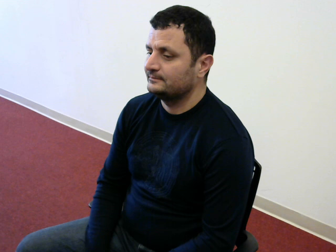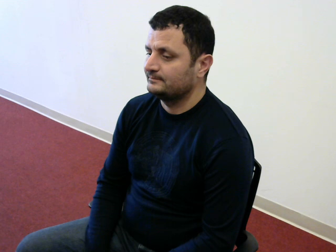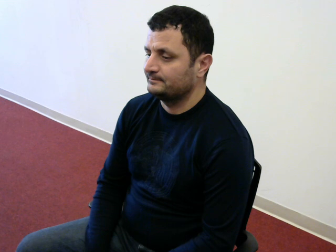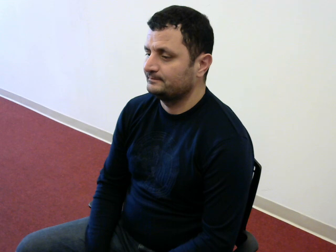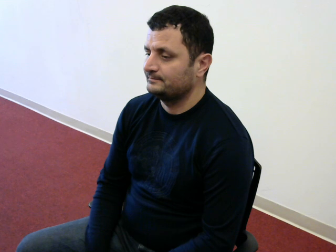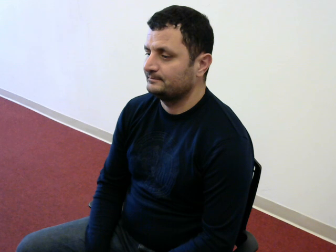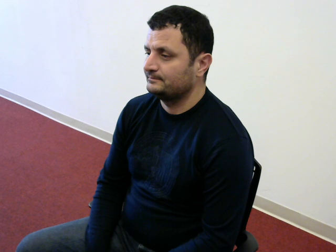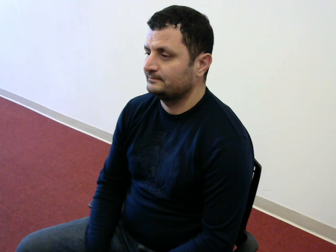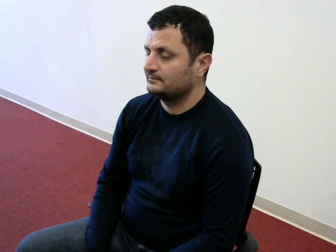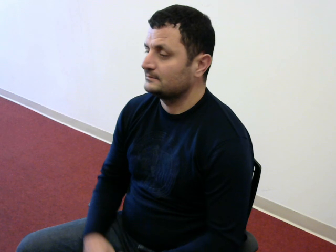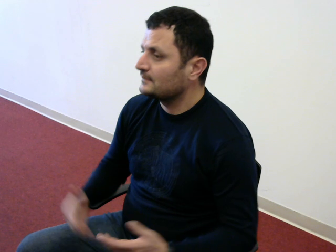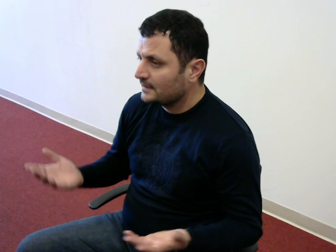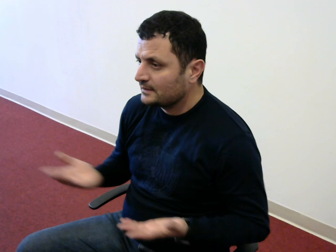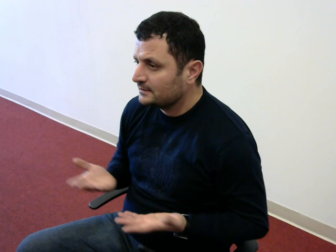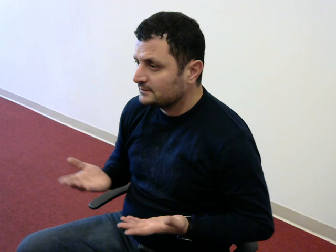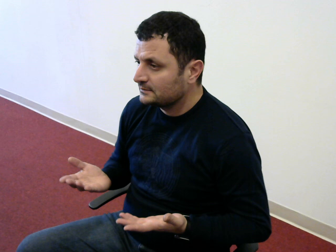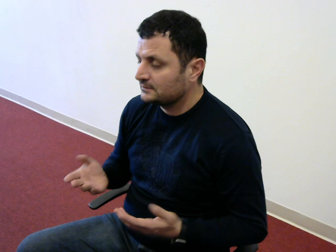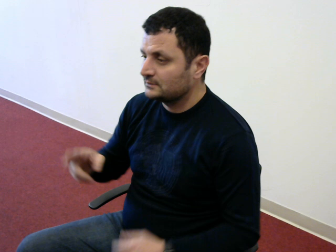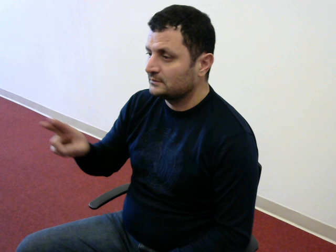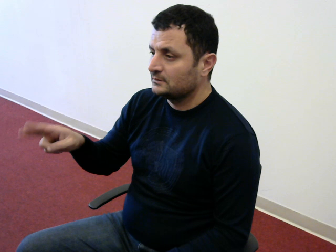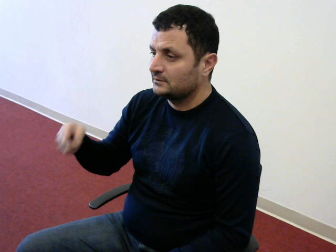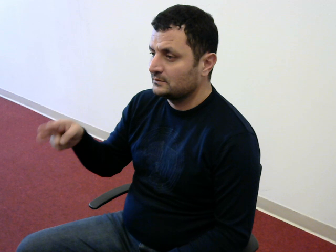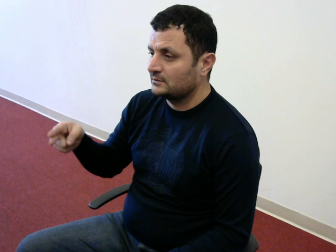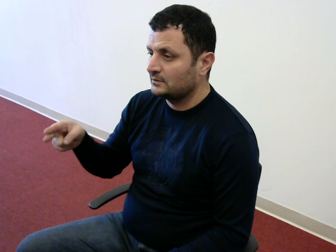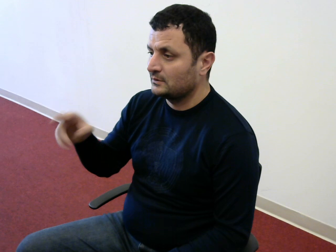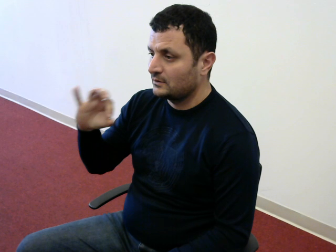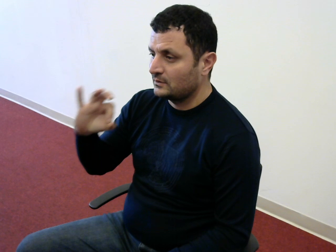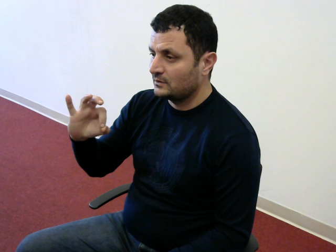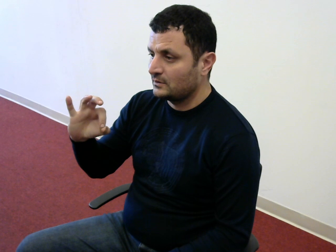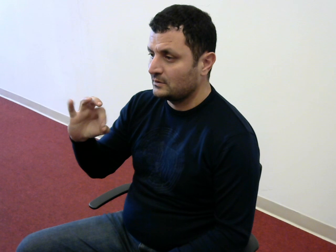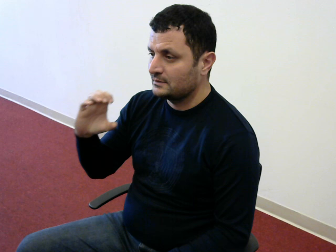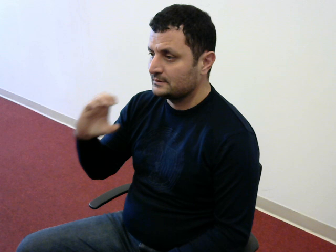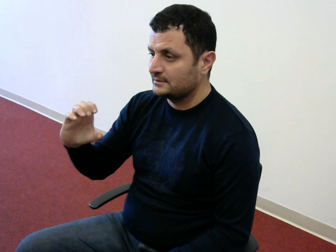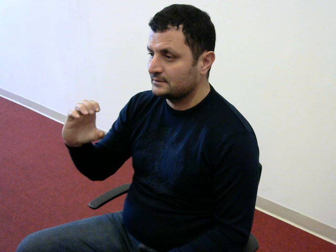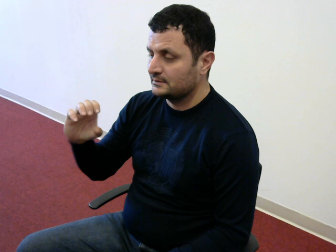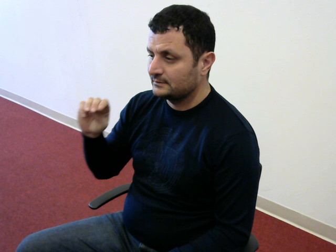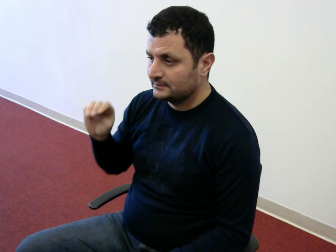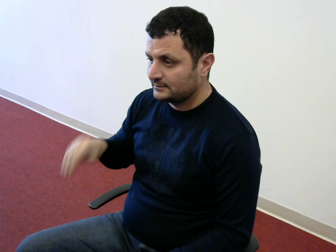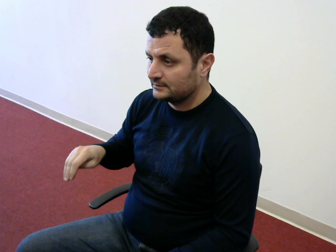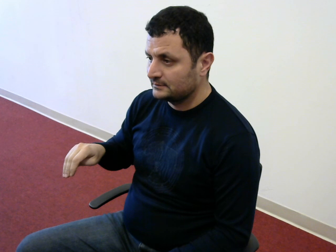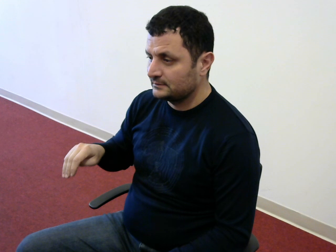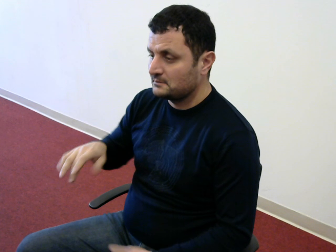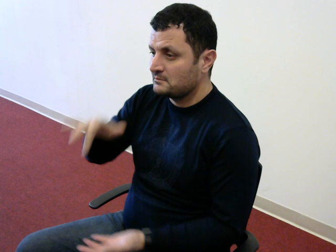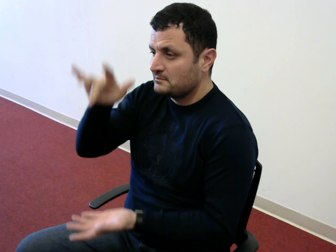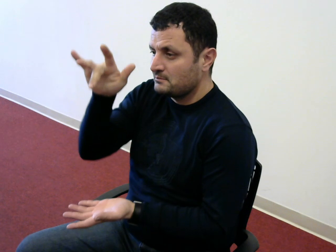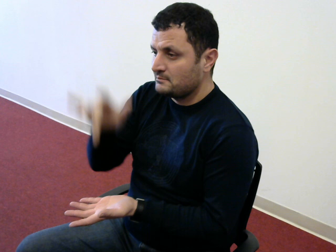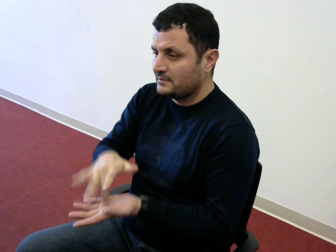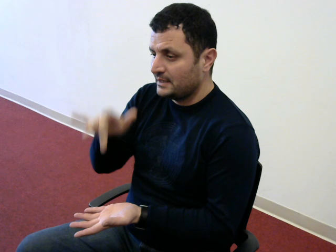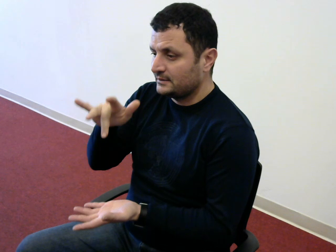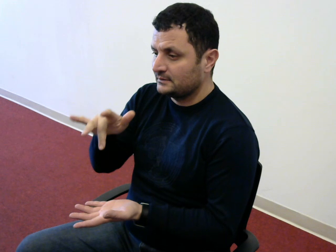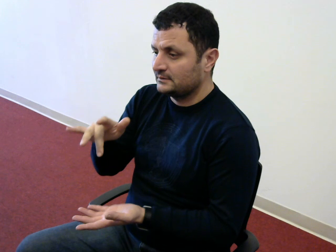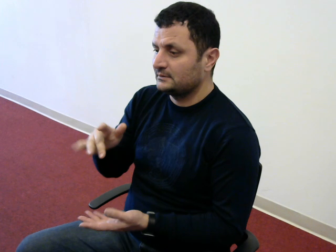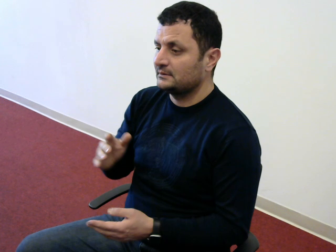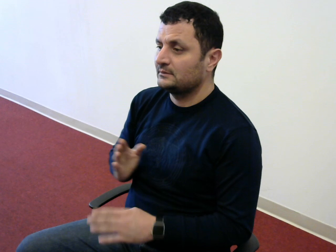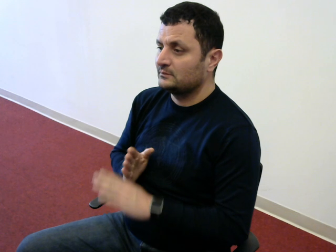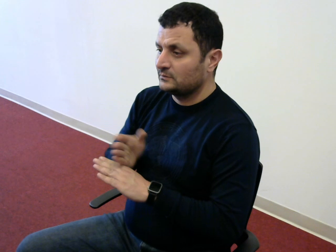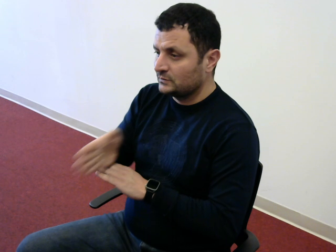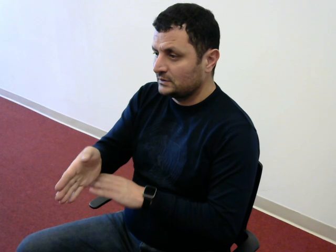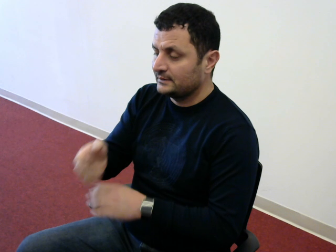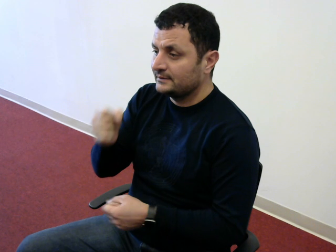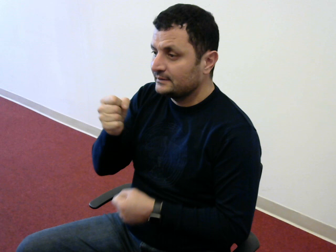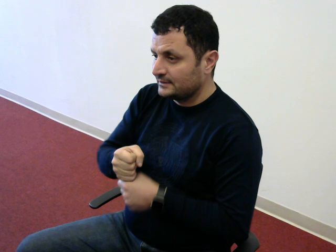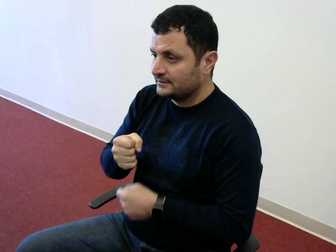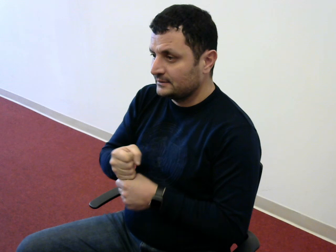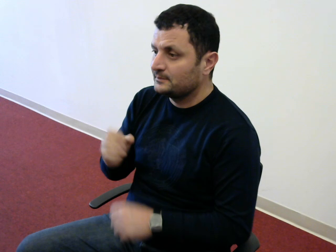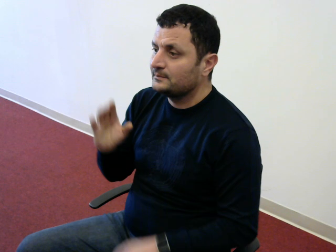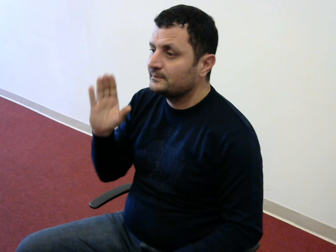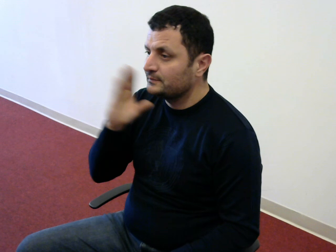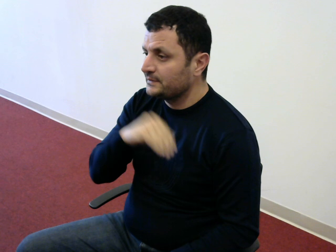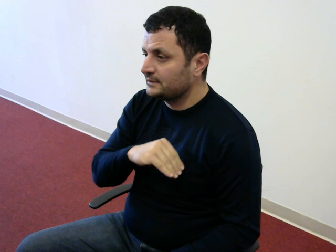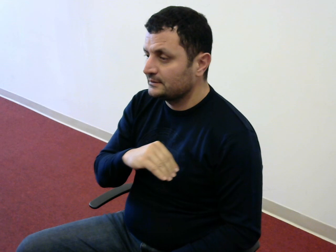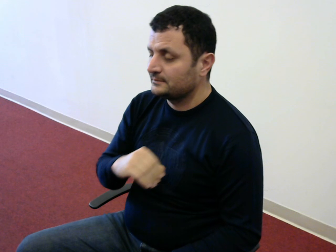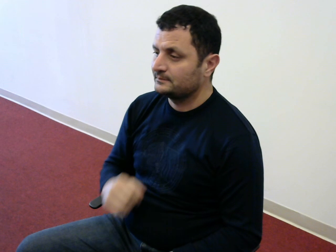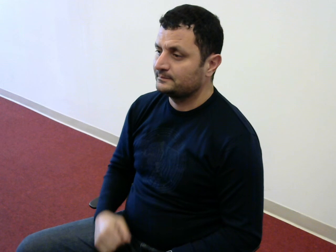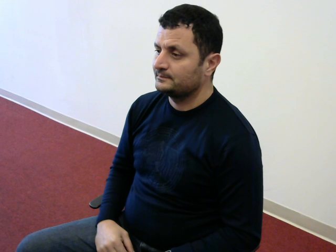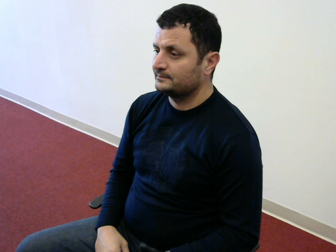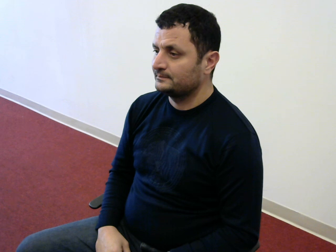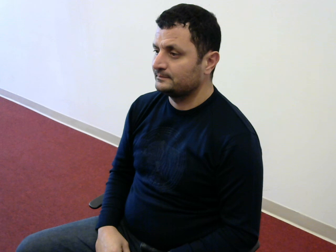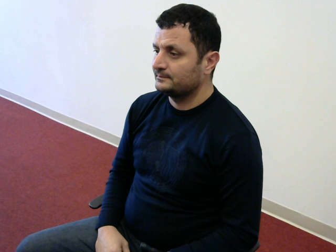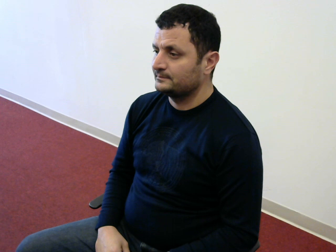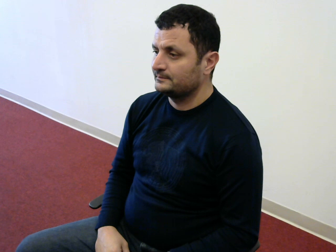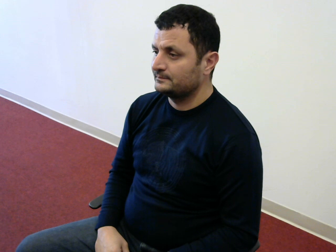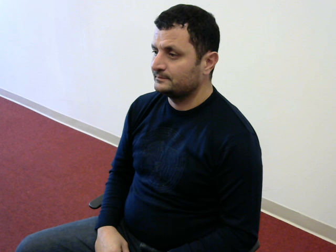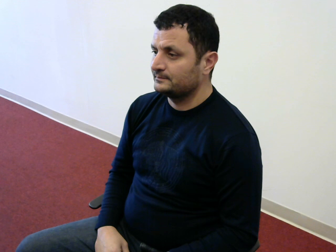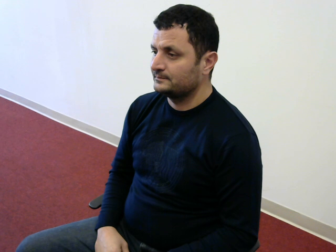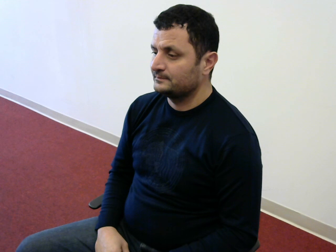Hansı DOST Mərkəzlərinə müraciət edə bilərəm?